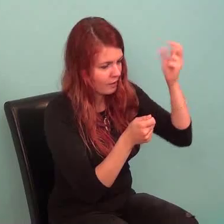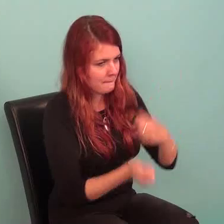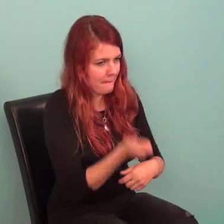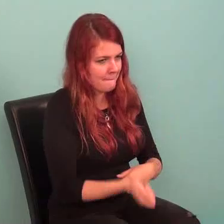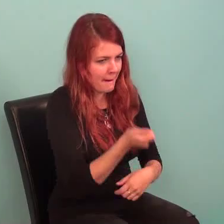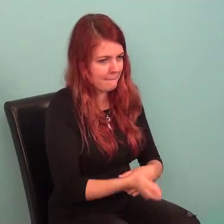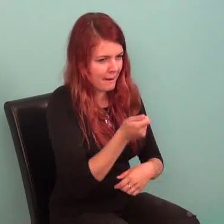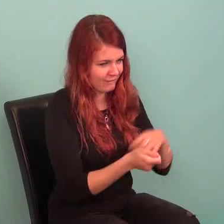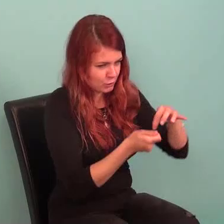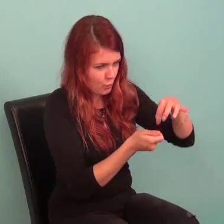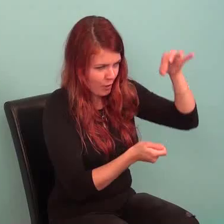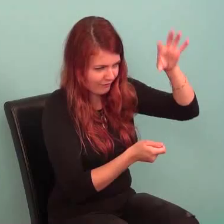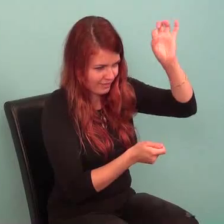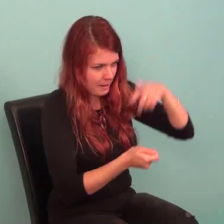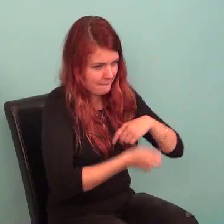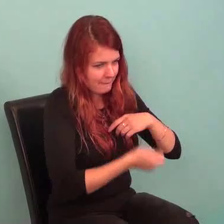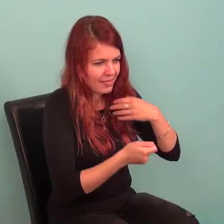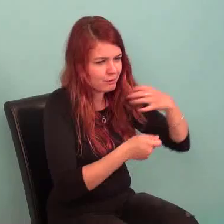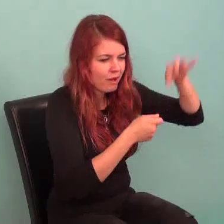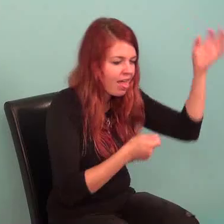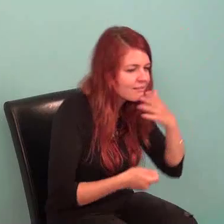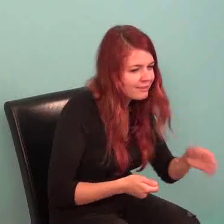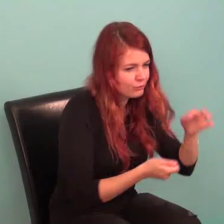Taką przywiązaną sznurkiem, tak żeby piłeczka nie wypadła i nie trzeba było po nią chodzić.